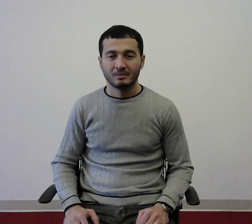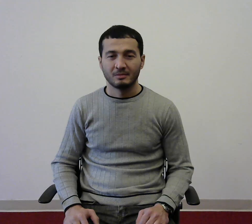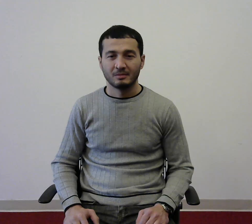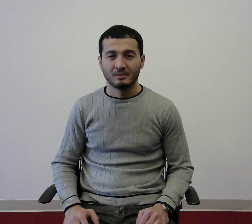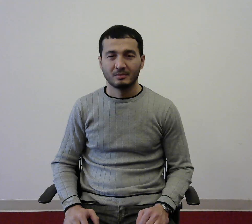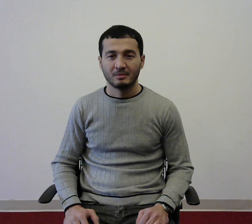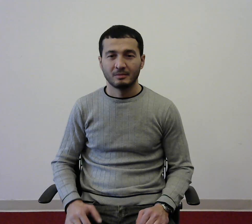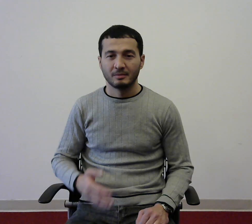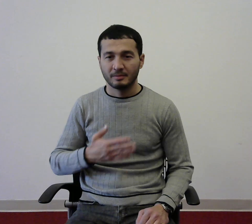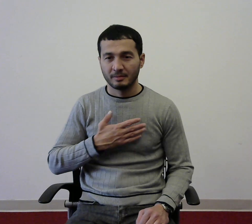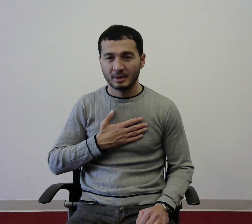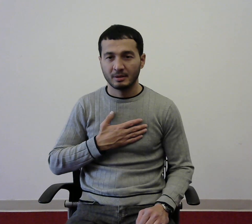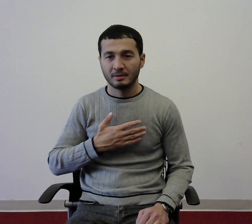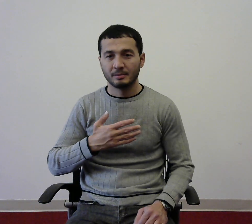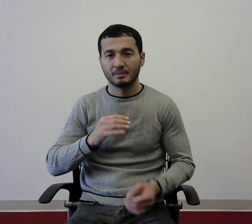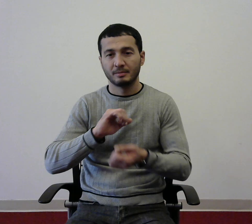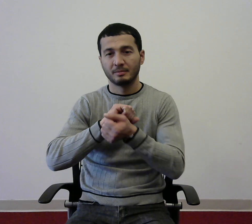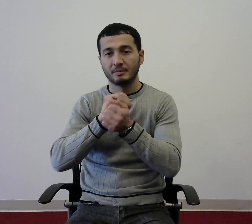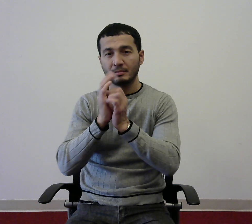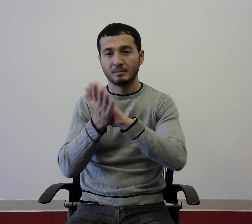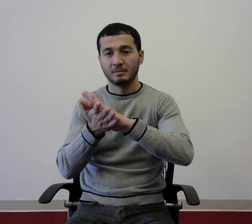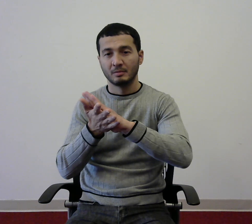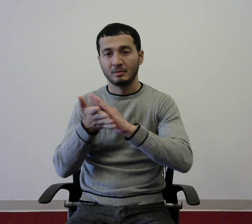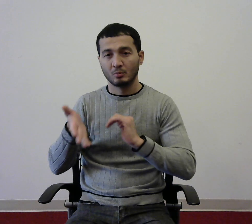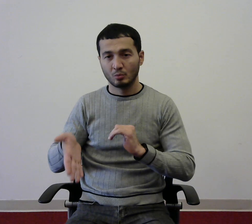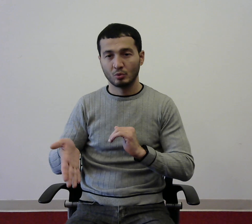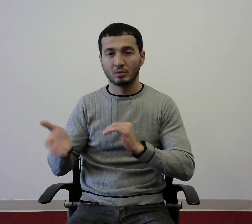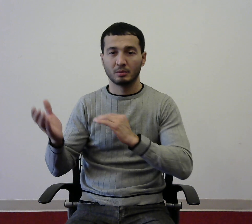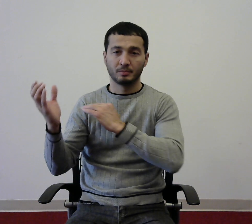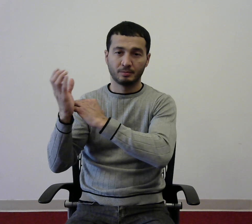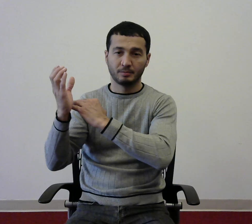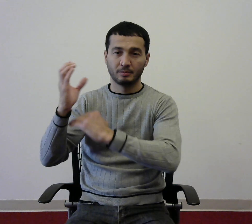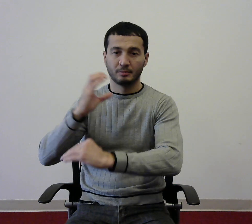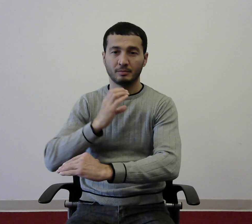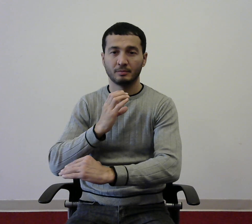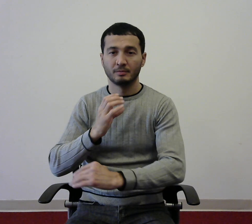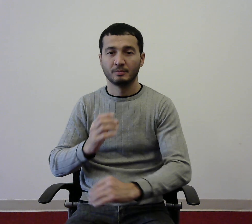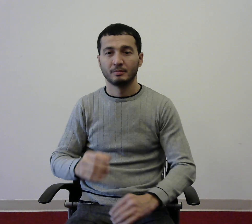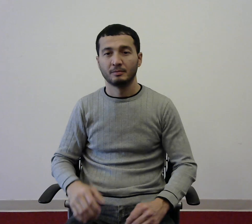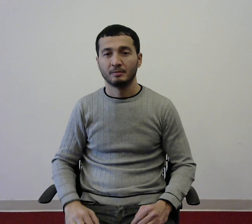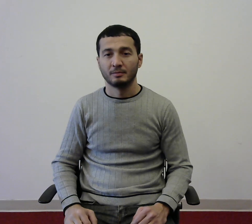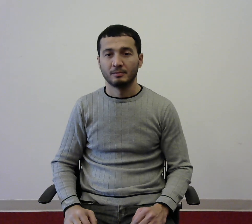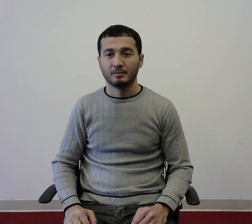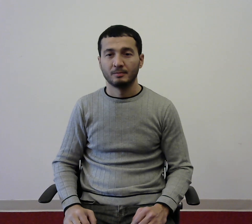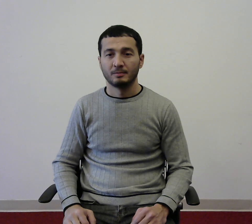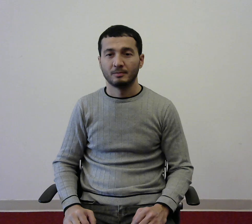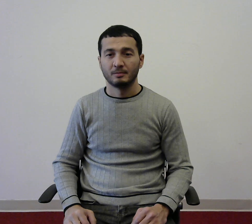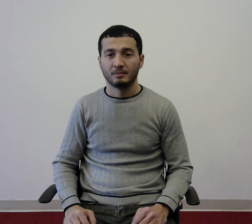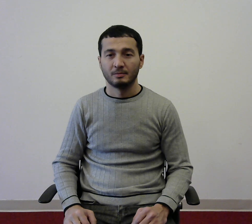Məni ASAN Xidmətdən bura göndəriblər